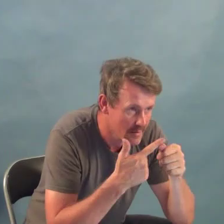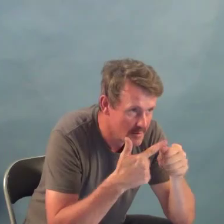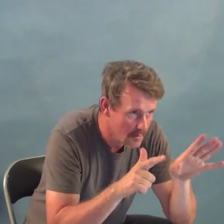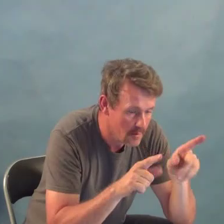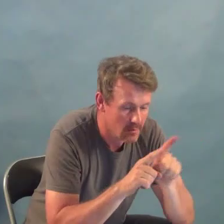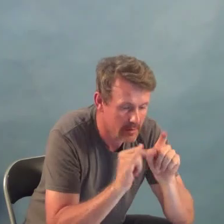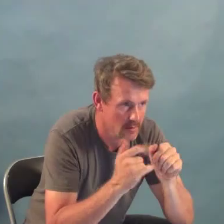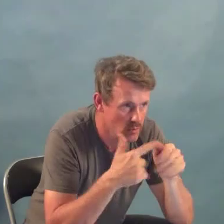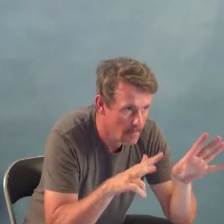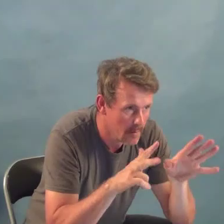Też dwudziestego ósmego, dwudziestego ósmego.